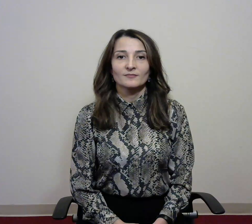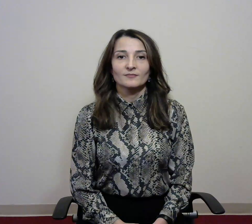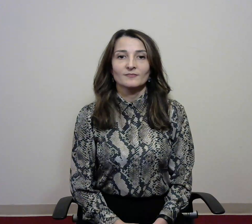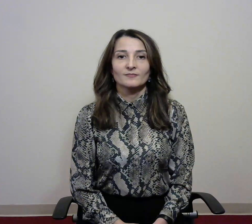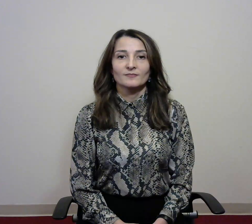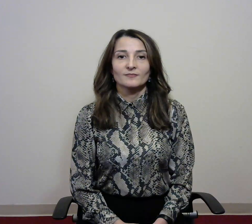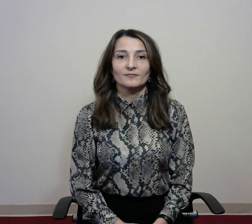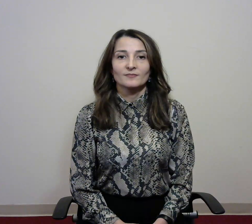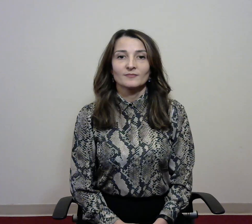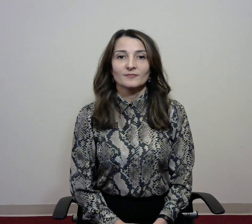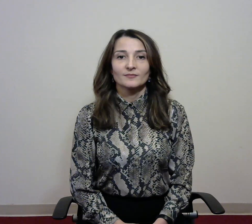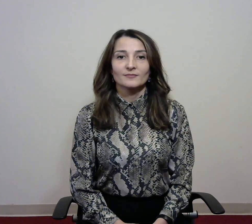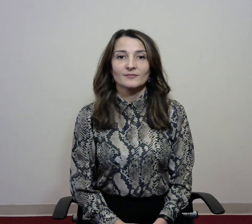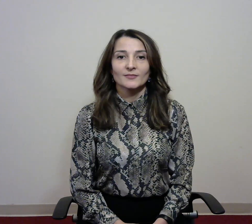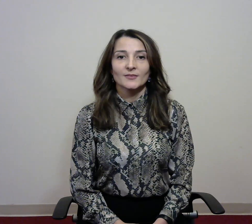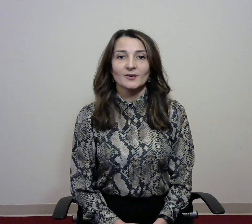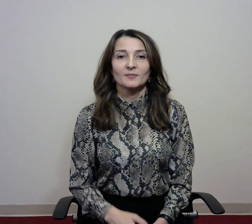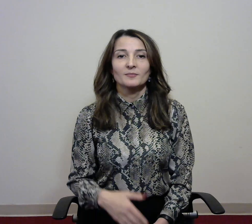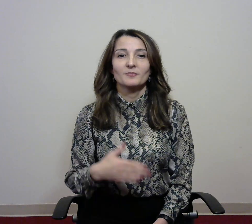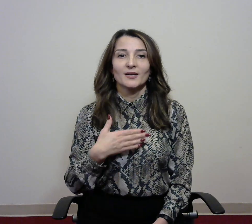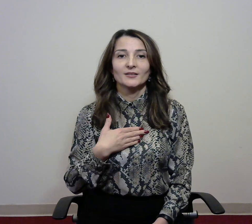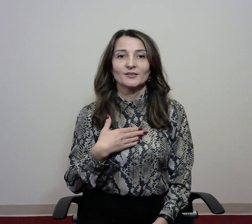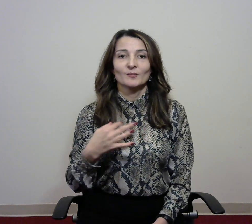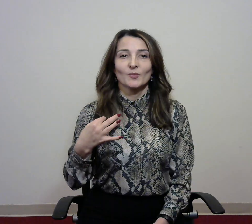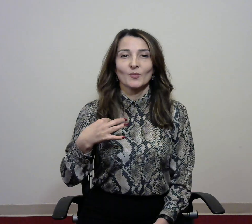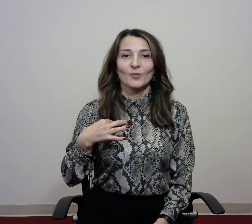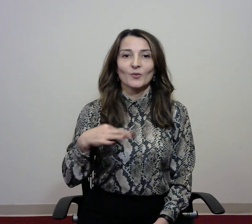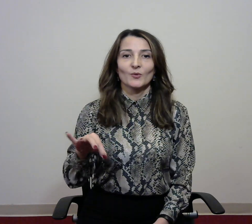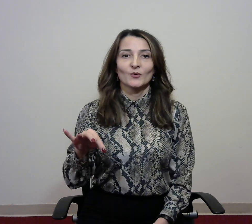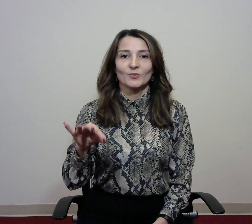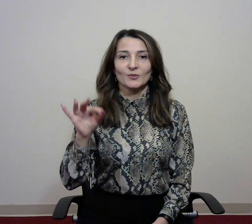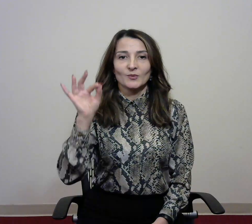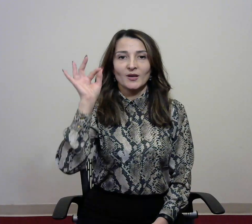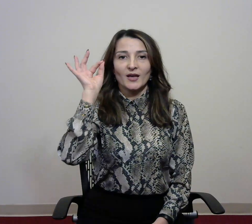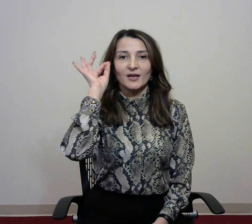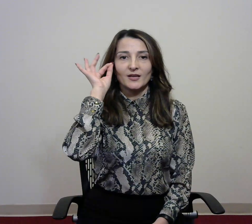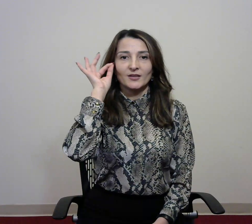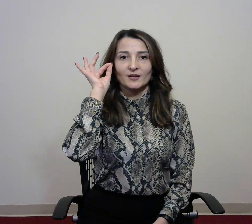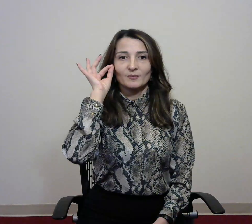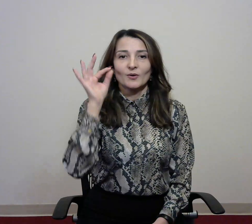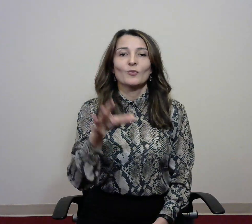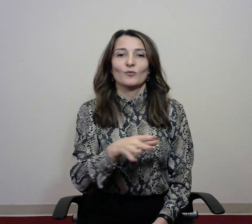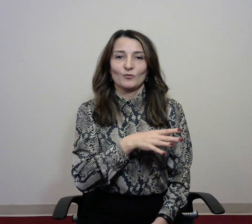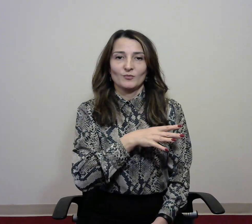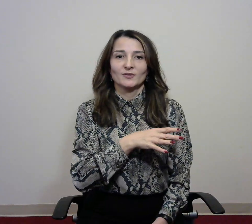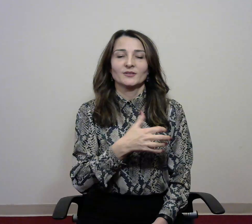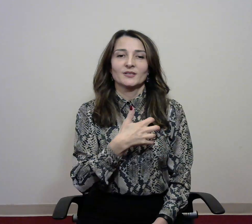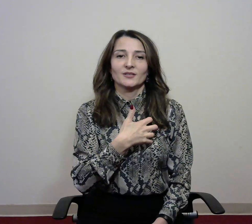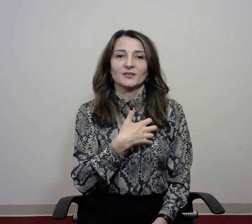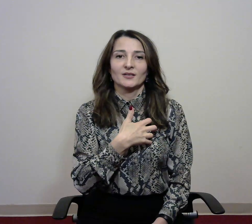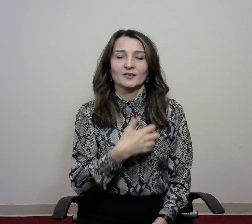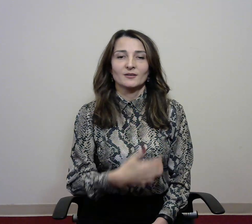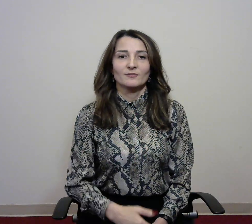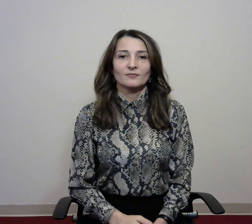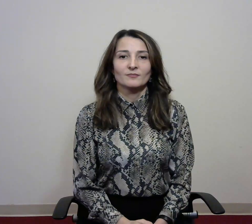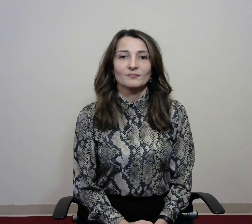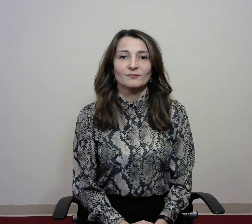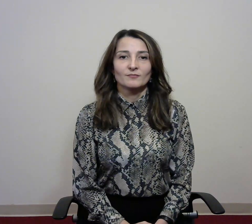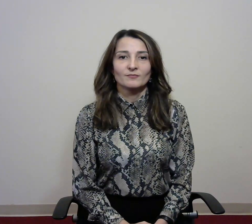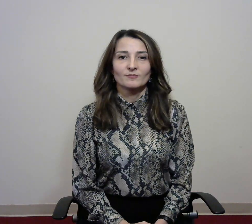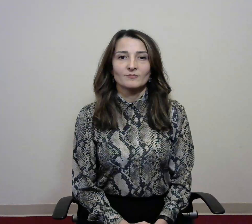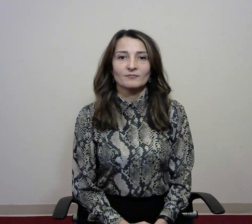Mənim oğlum həkim olmaq istəyir